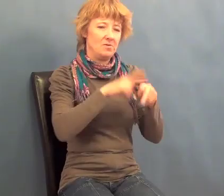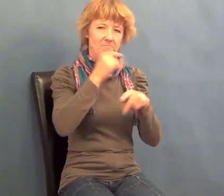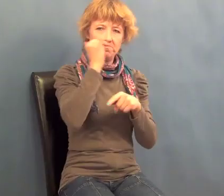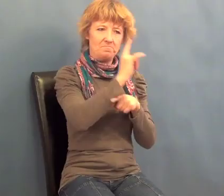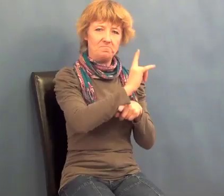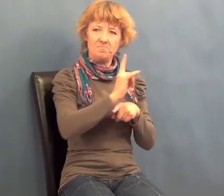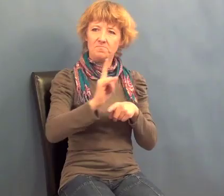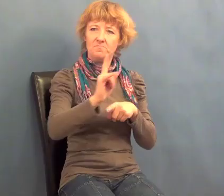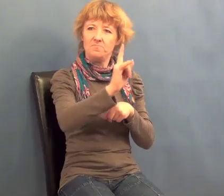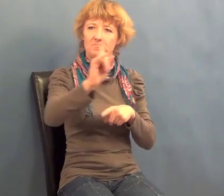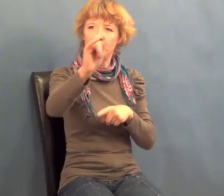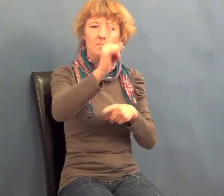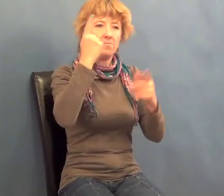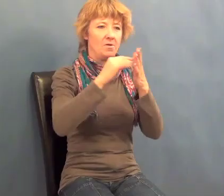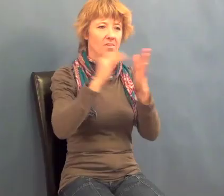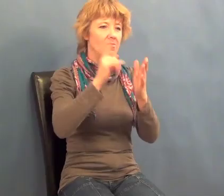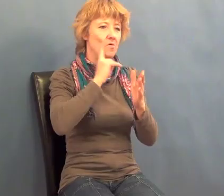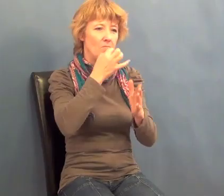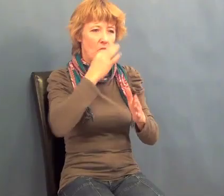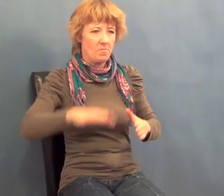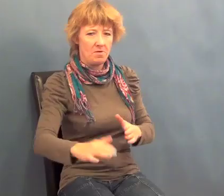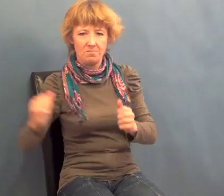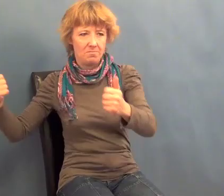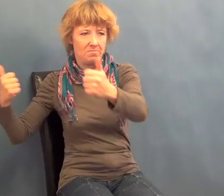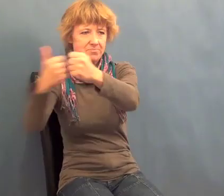Chaplin odchodzi, a mały chłopiec idzie za nim.